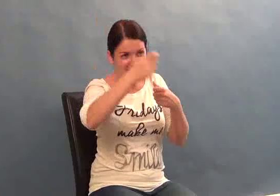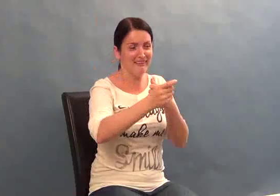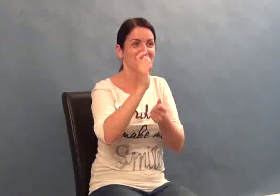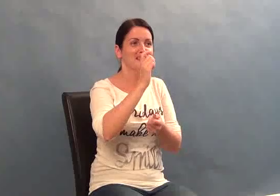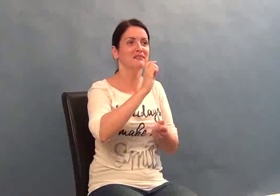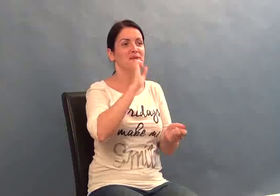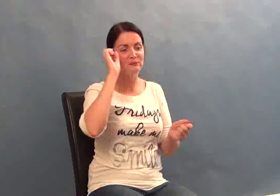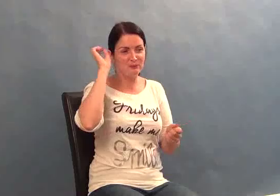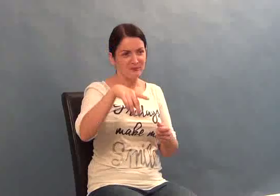Rzuciła czymś w kota.